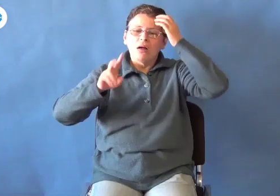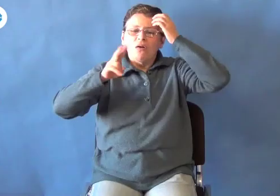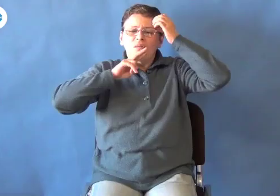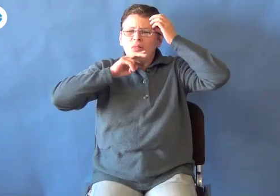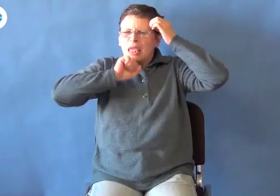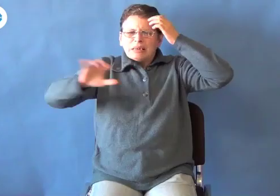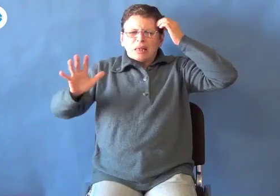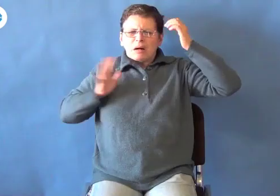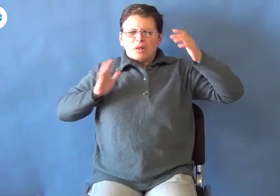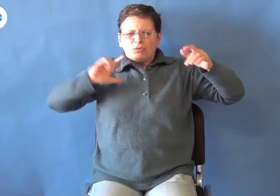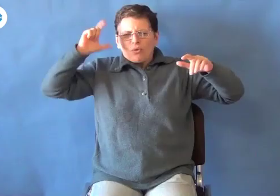Woda jest niebezpieczna.